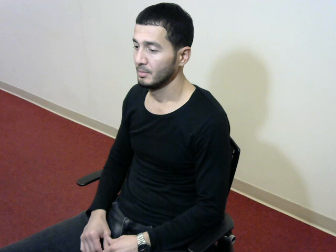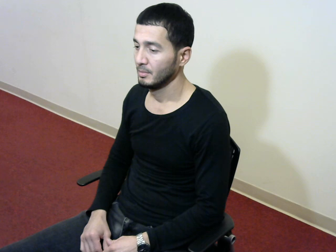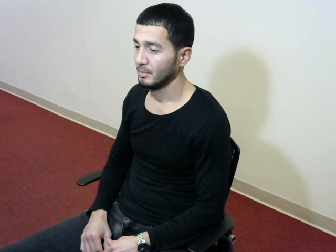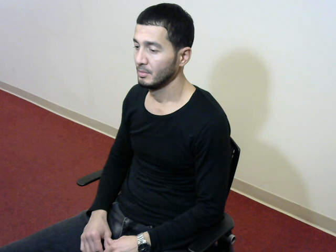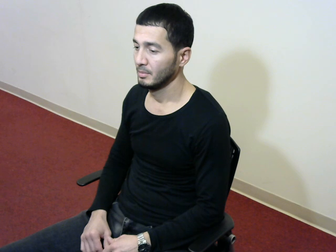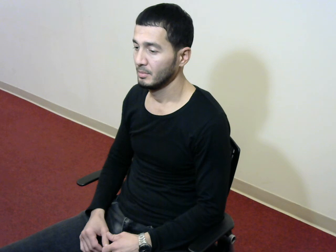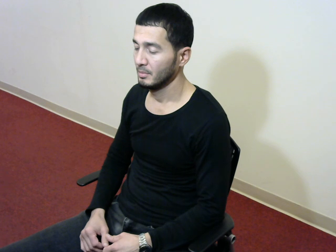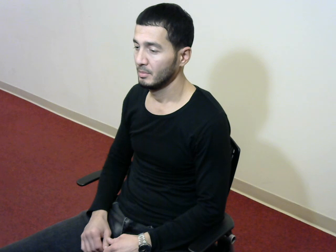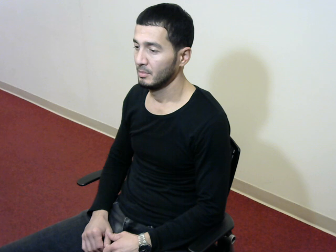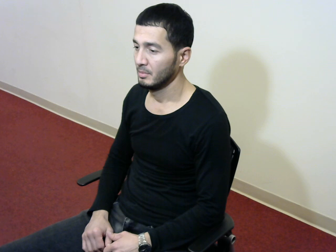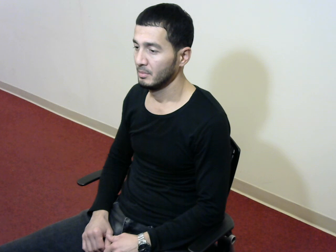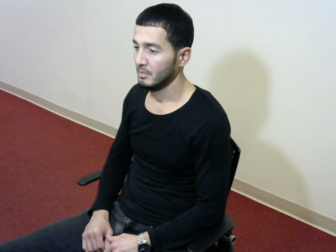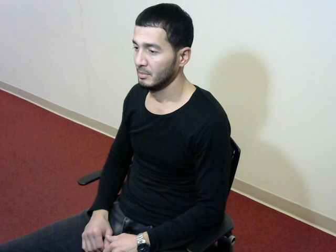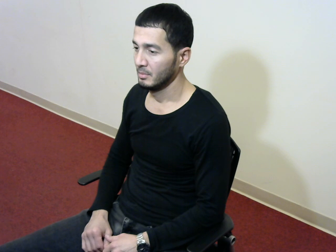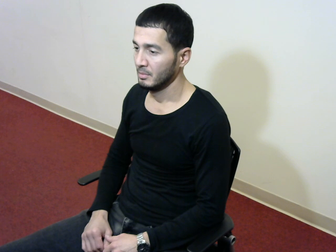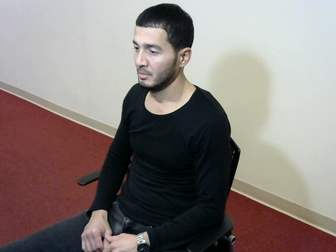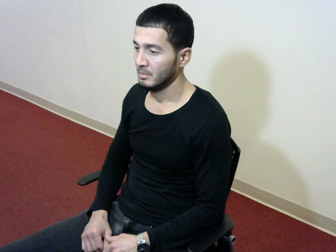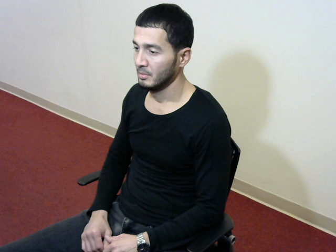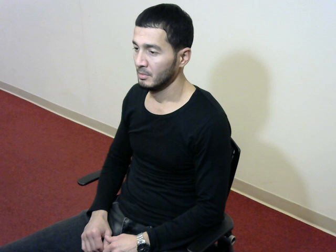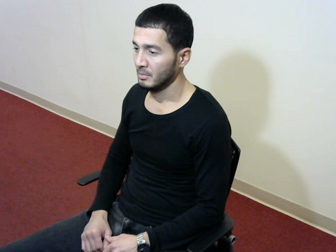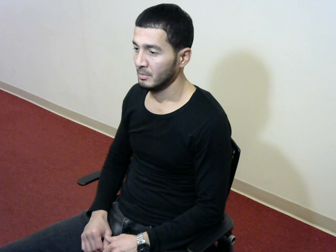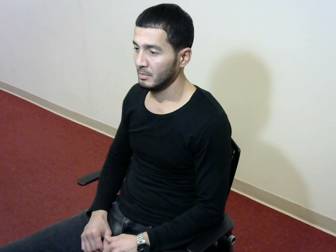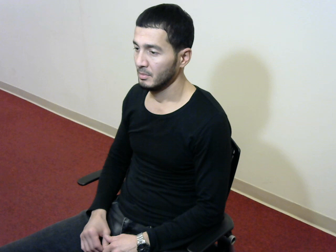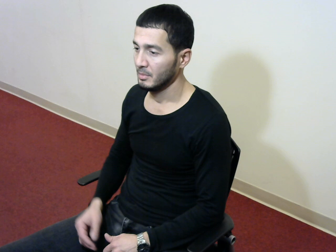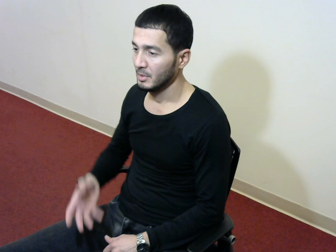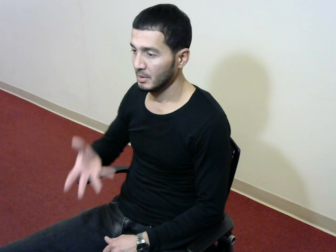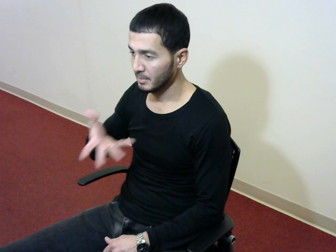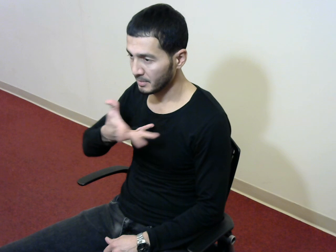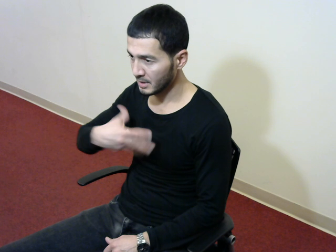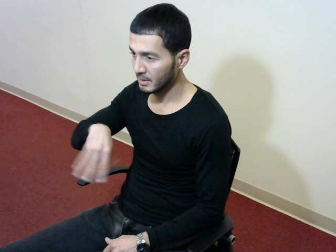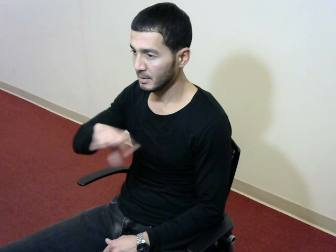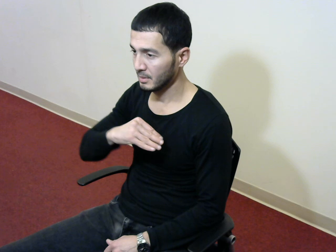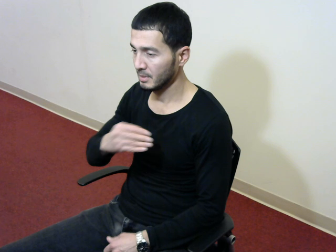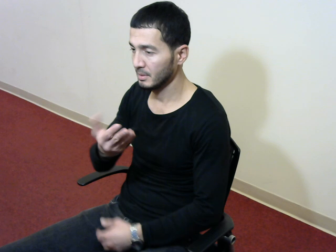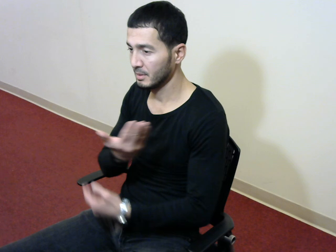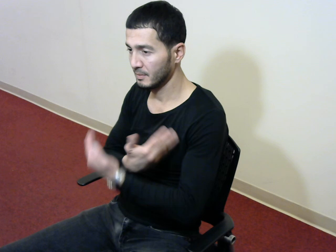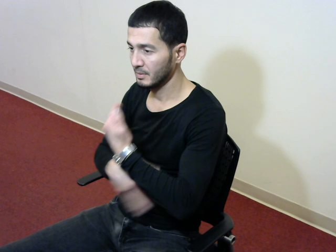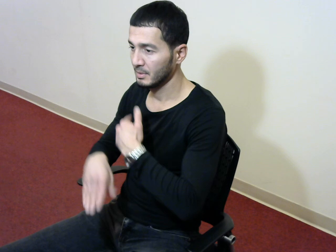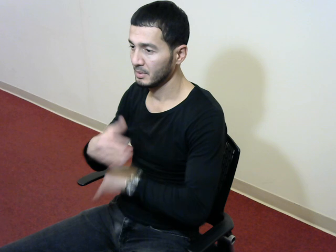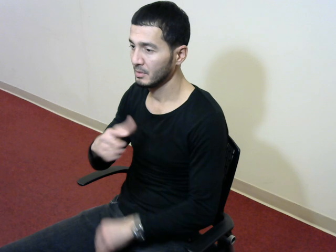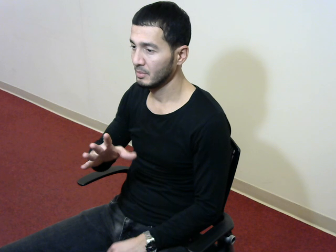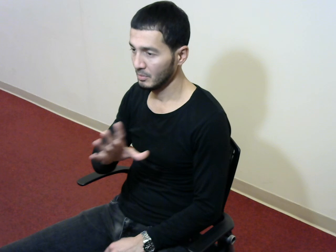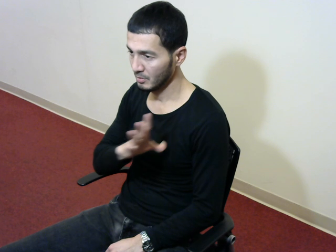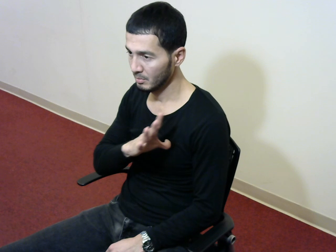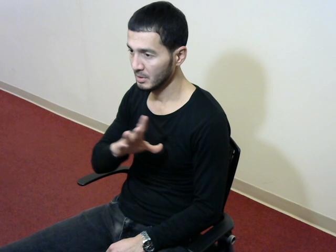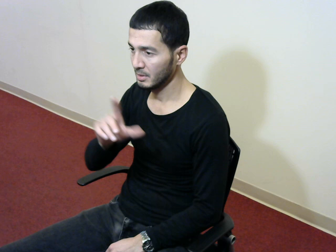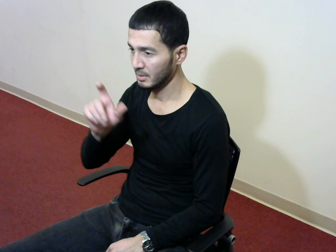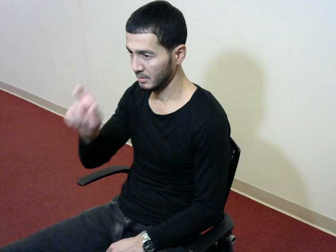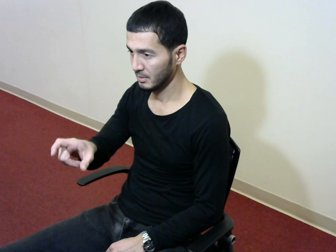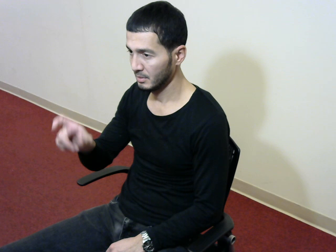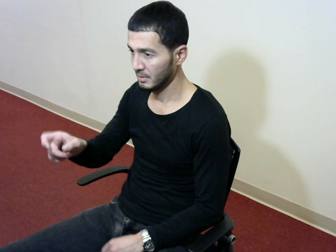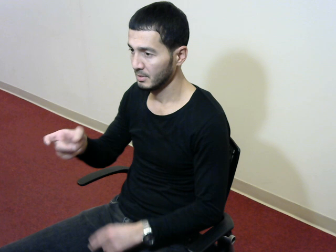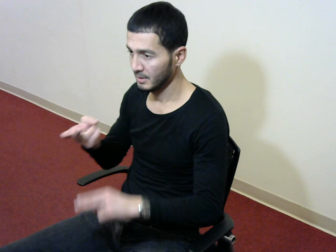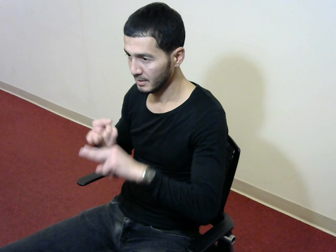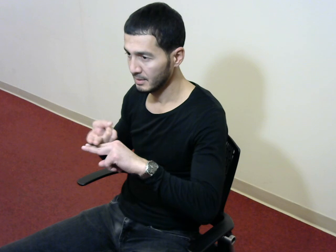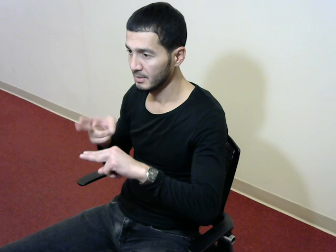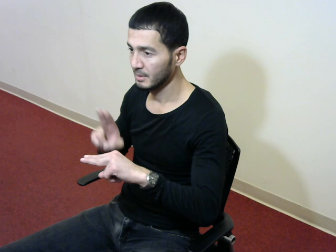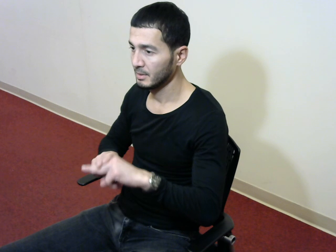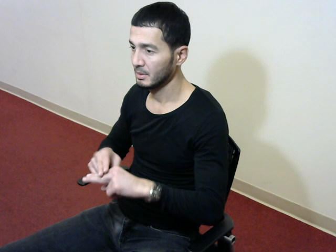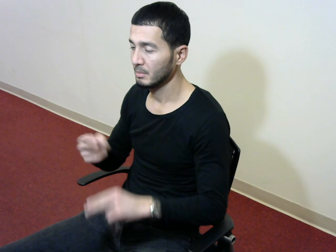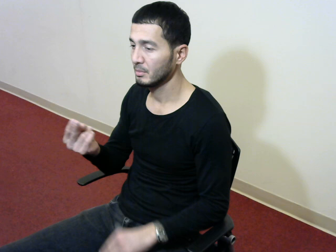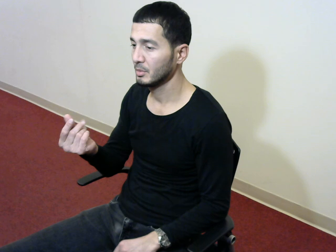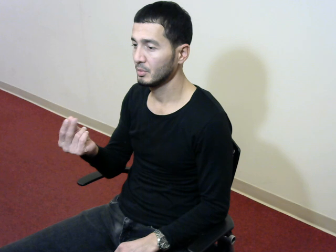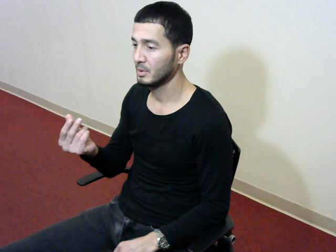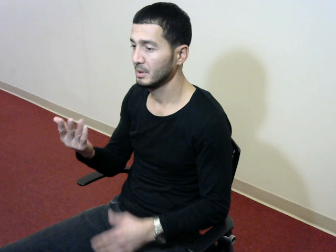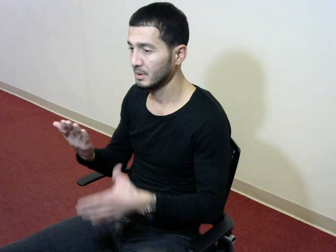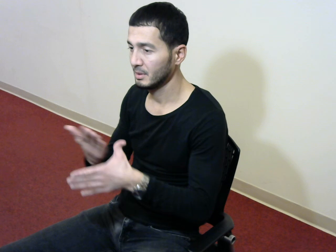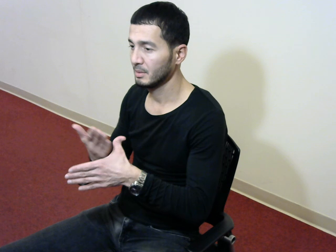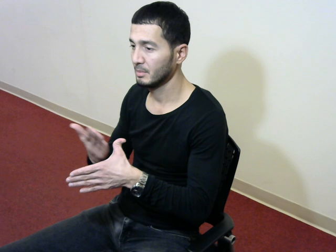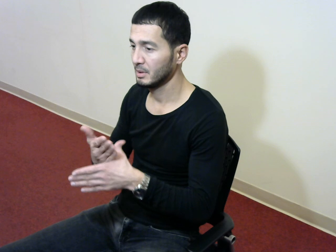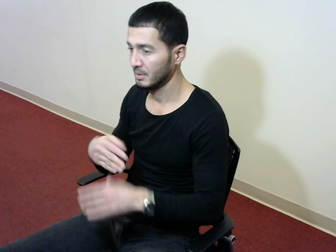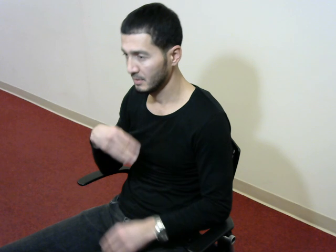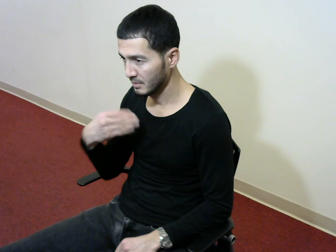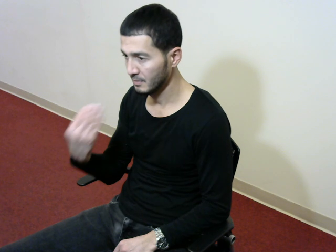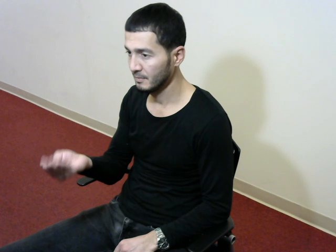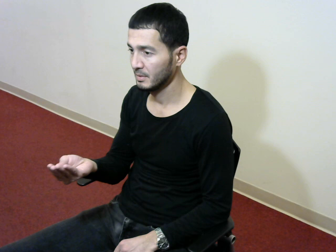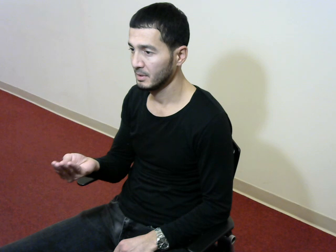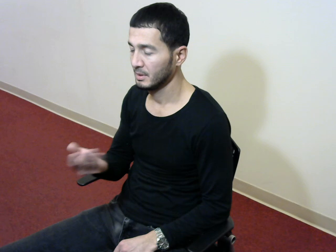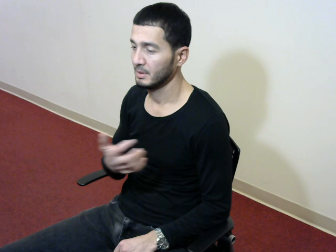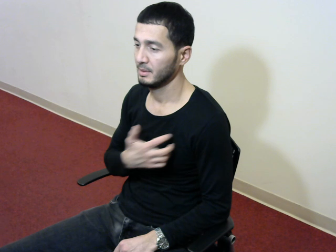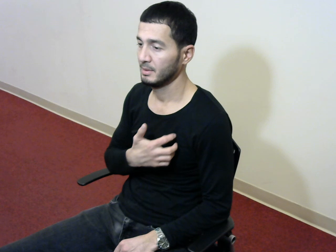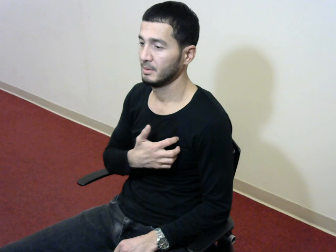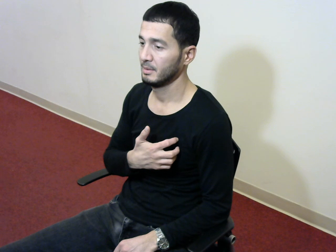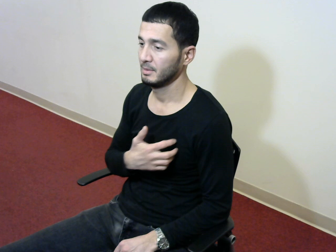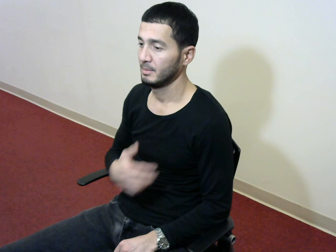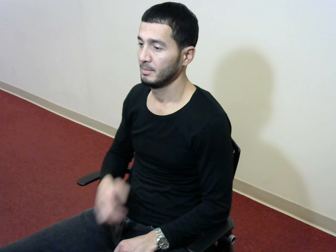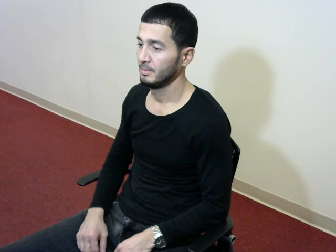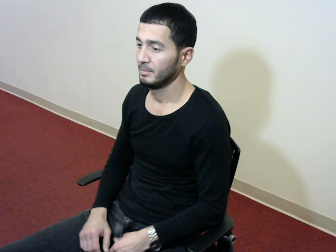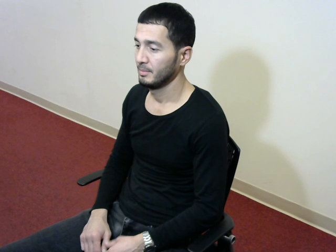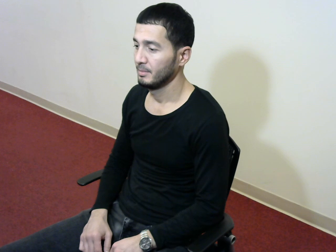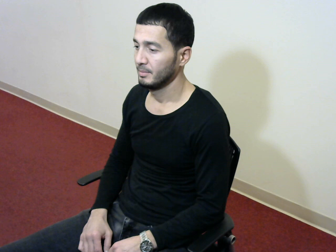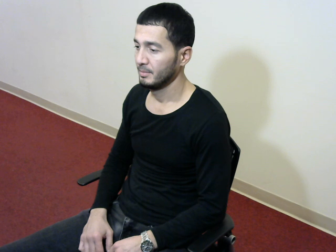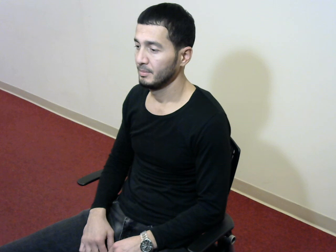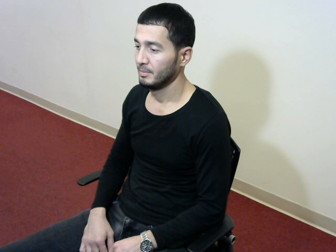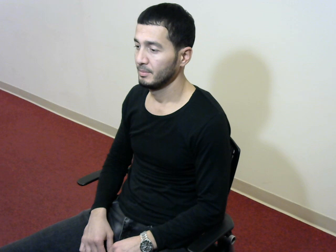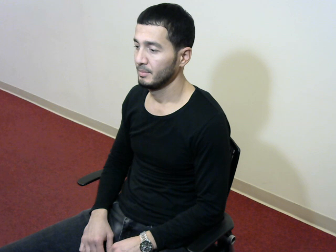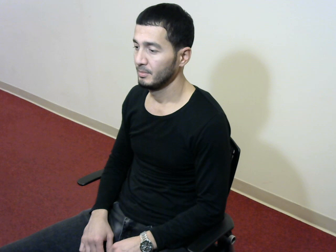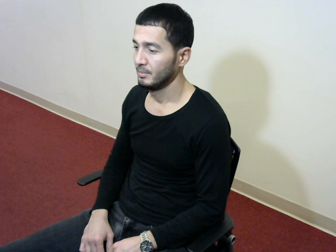Biz əlilliyi olan şəxslər üçün pul yardım vermək istəyirik